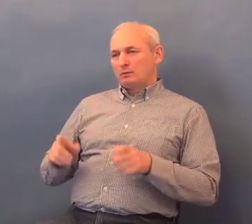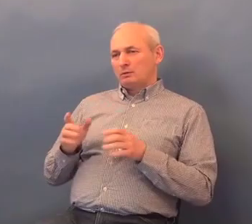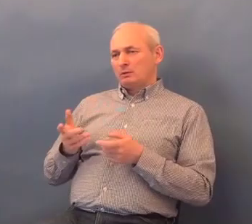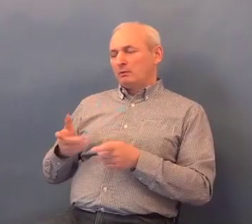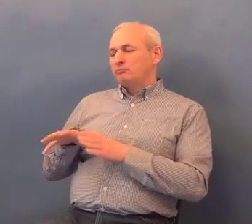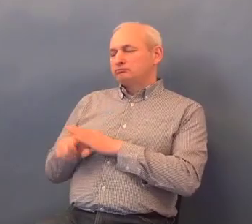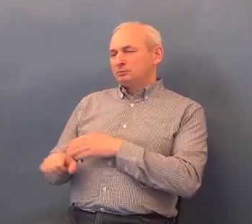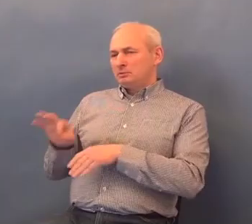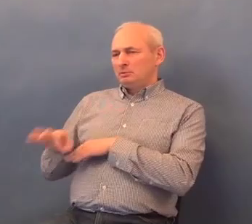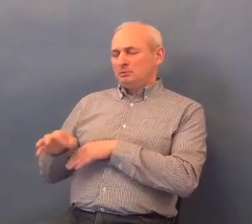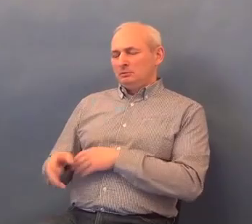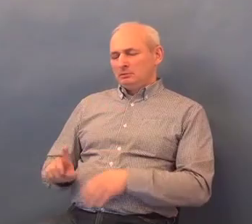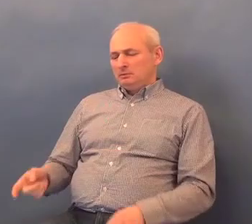Nie wolno psuć ławki.